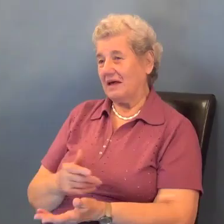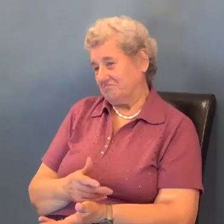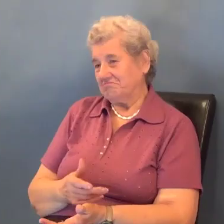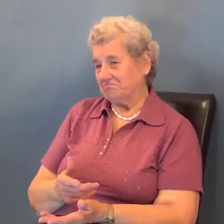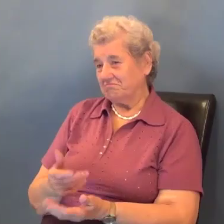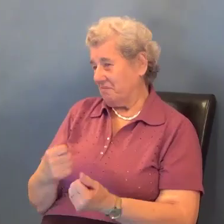Bardzo chętnie.